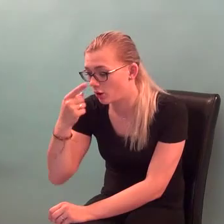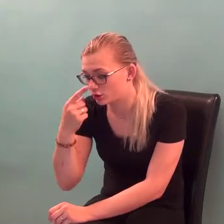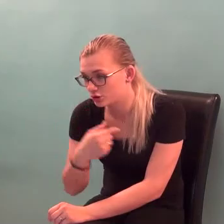Ja nie mogę.